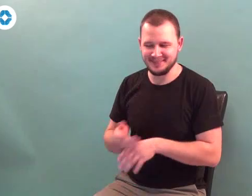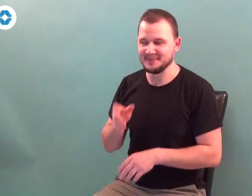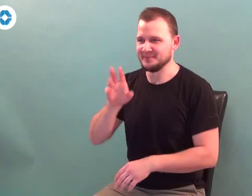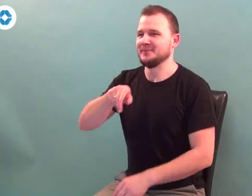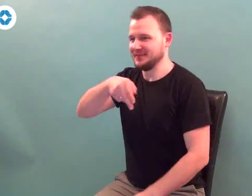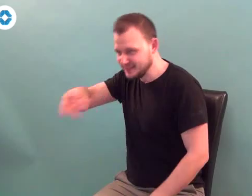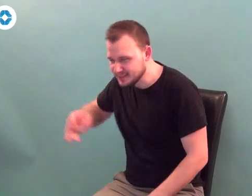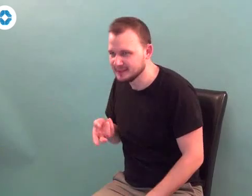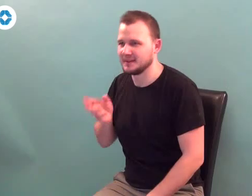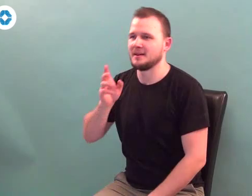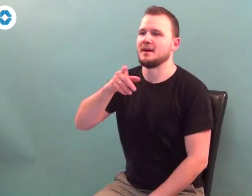Chaplin odchodzi za róg.